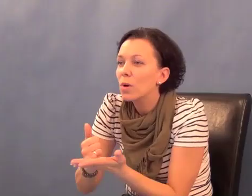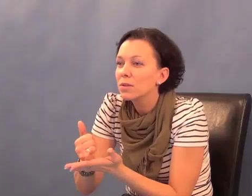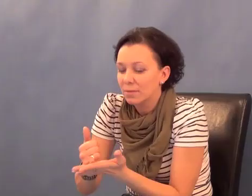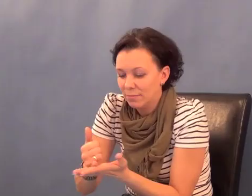Nie można.